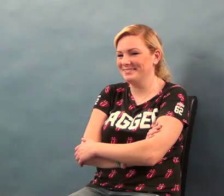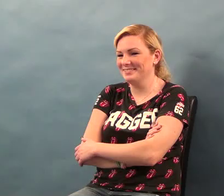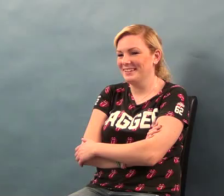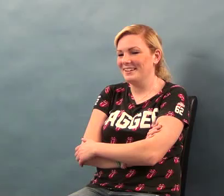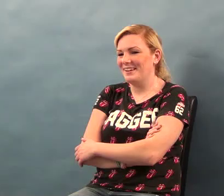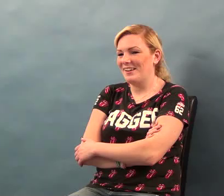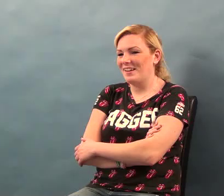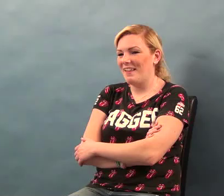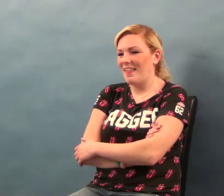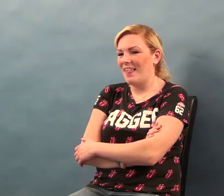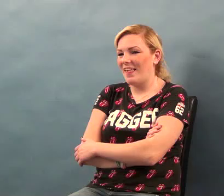Musi być. Musi być.